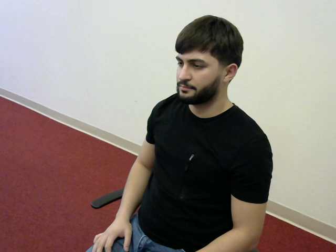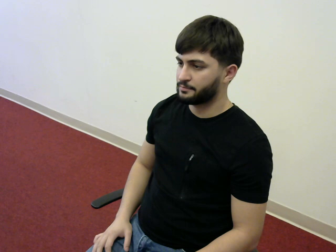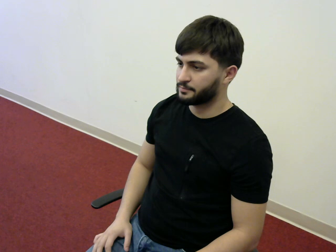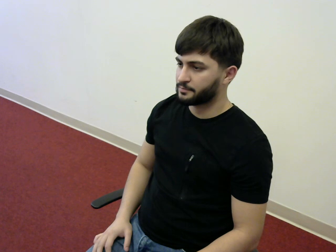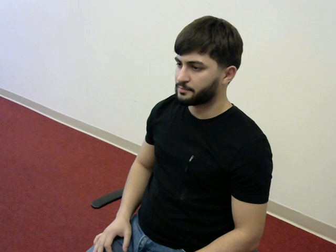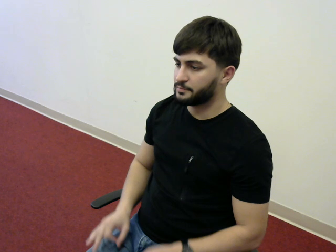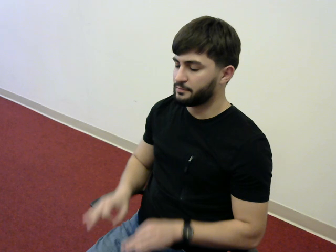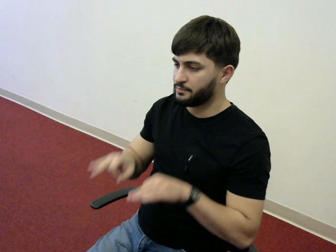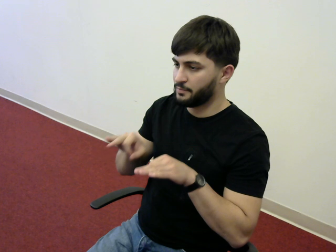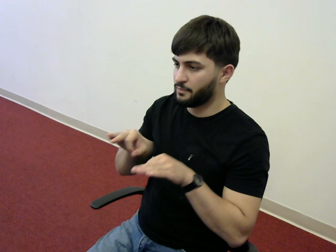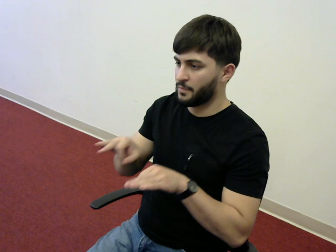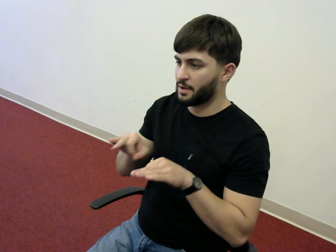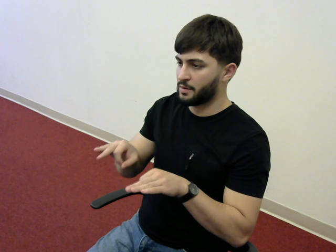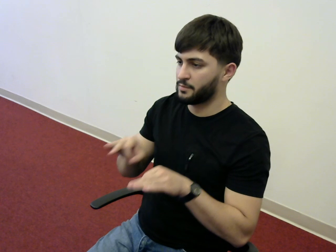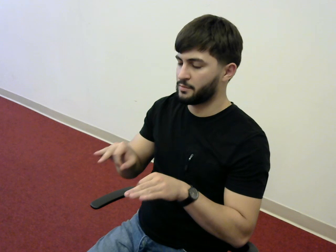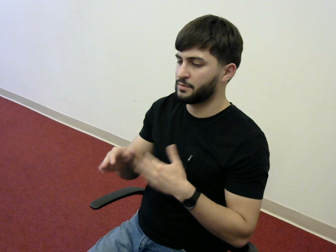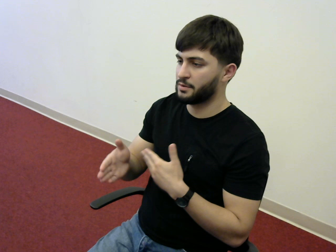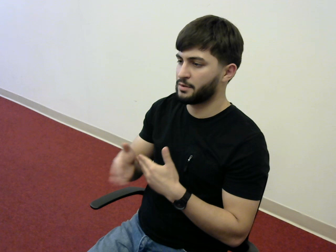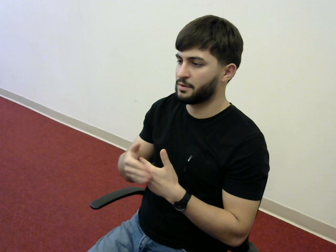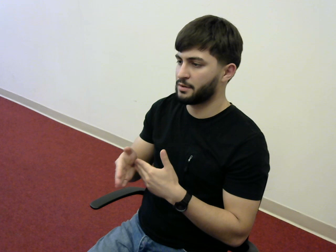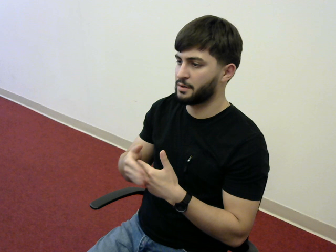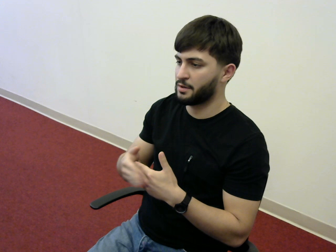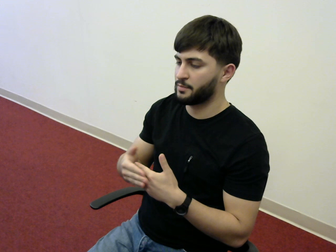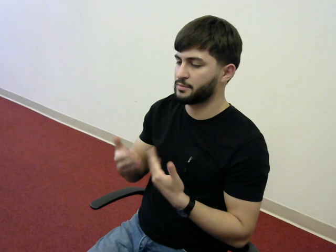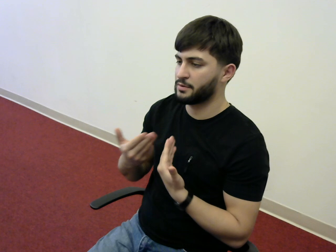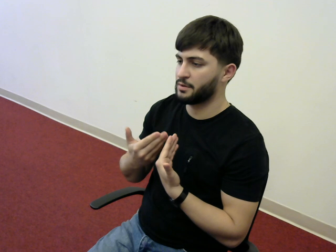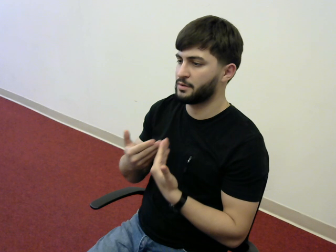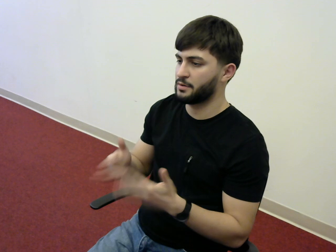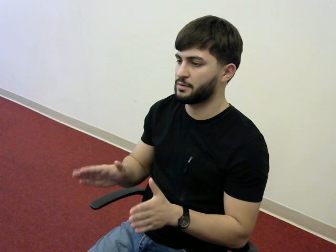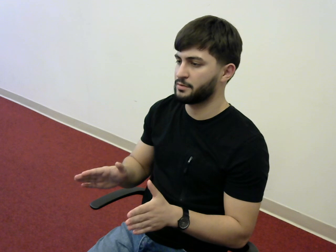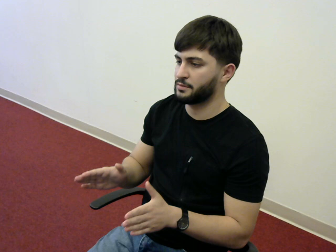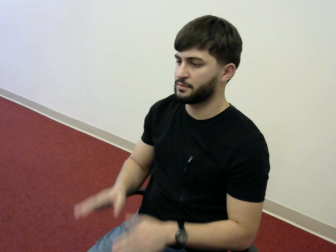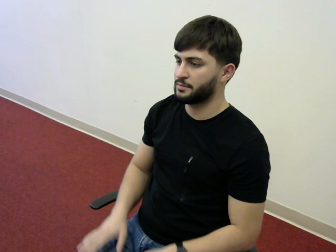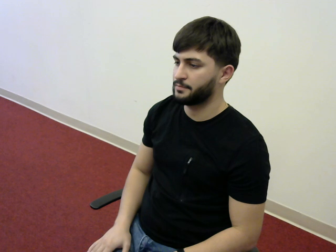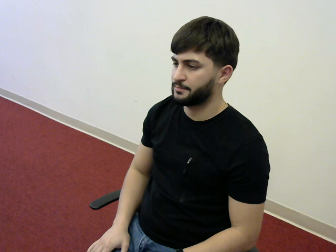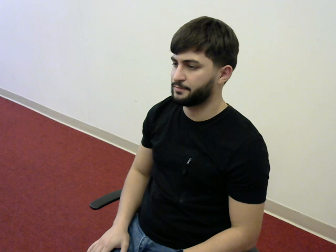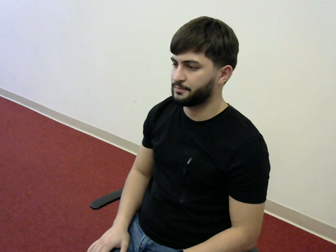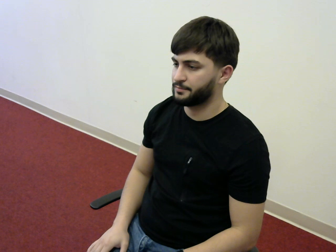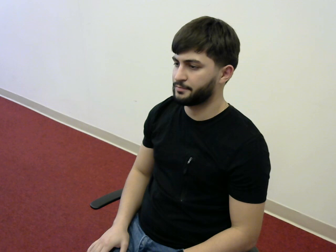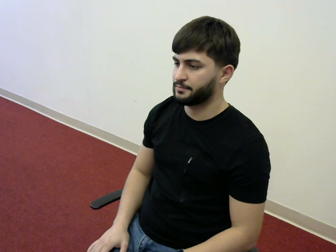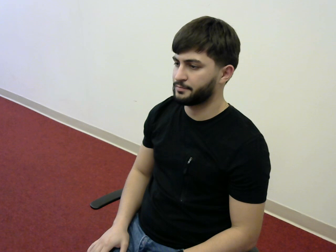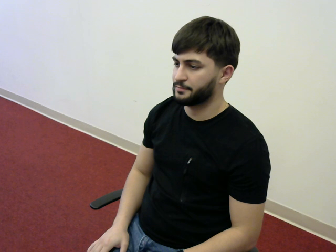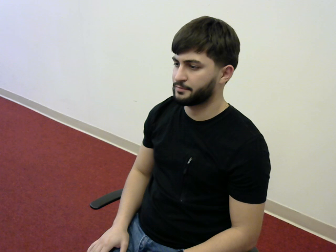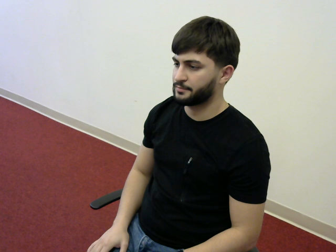Maşının qapısı açıqdır